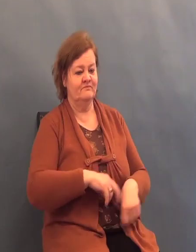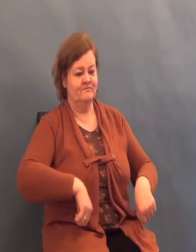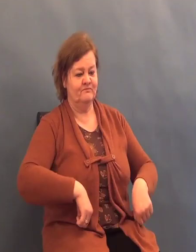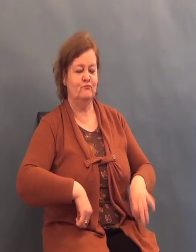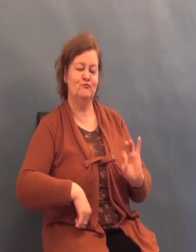Dobra, odpuszcza jej.